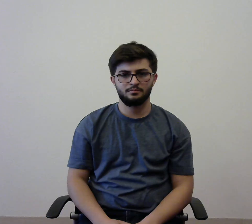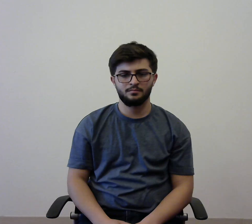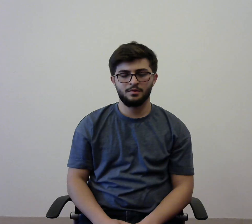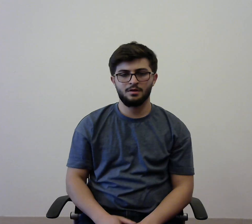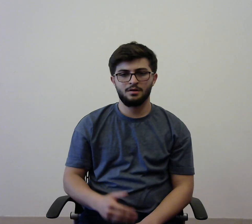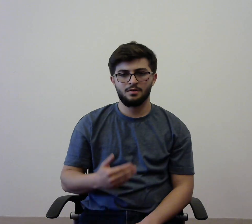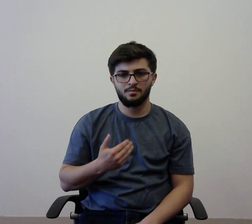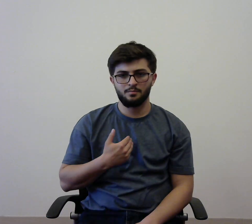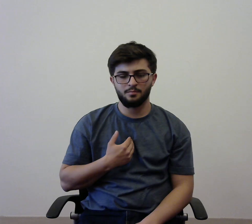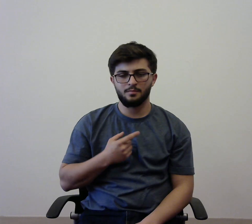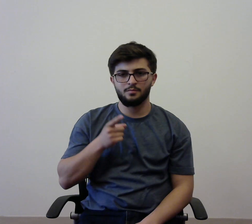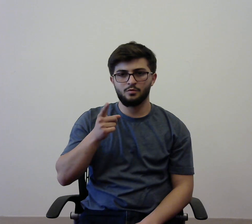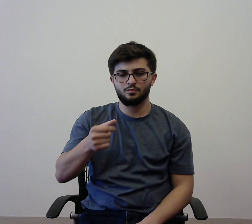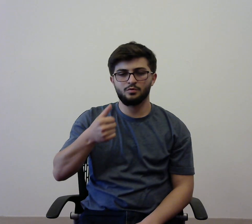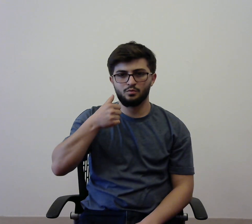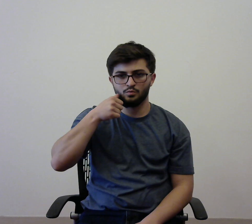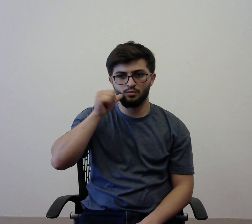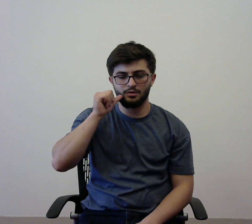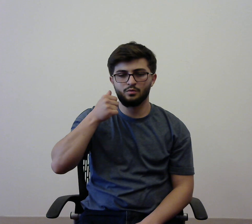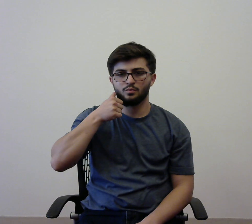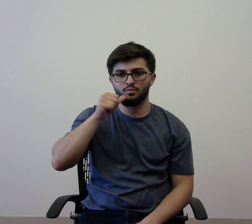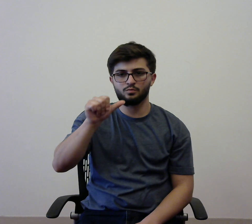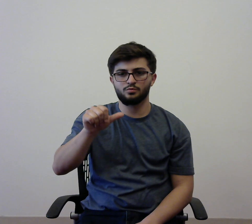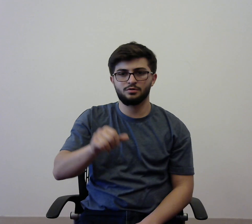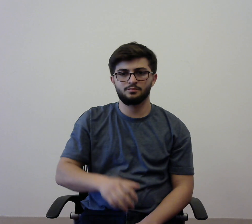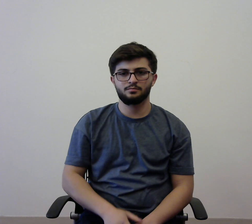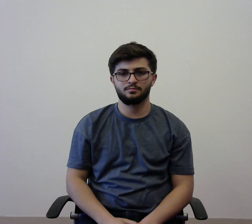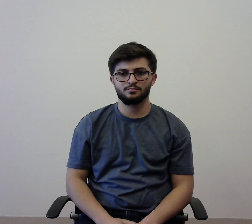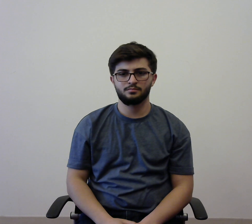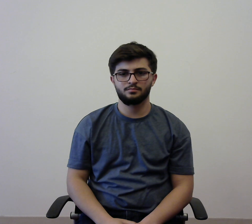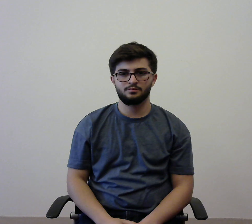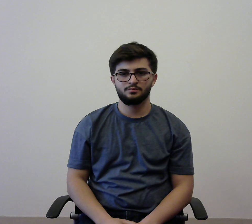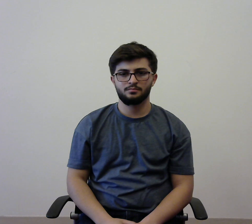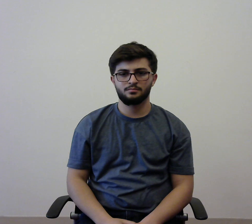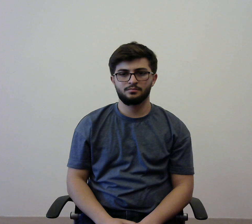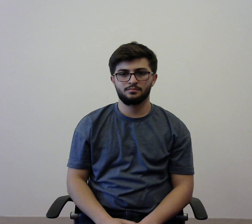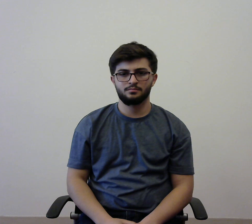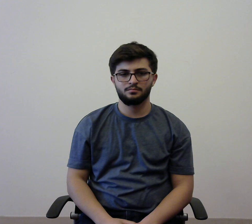Mən orda dünən olmuşam